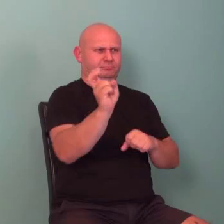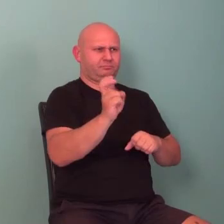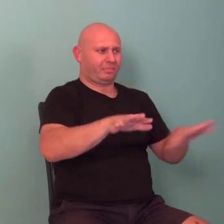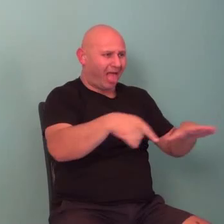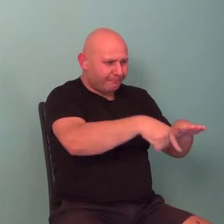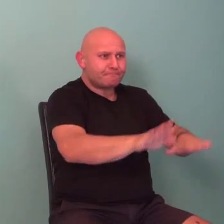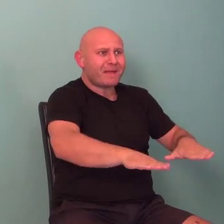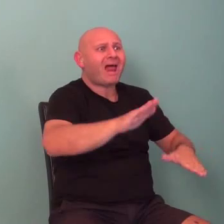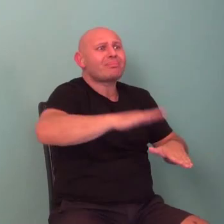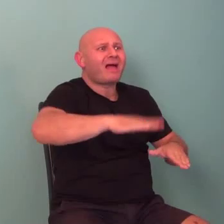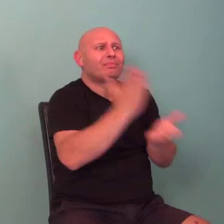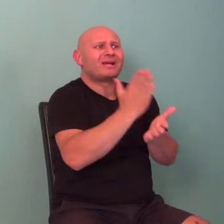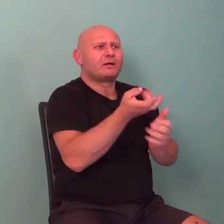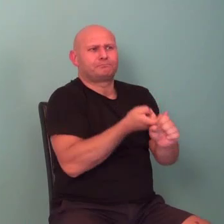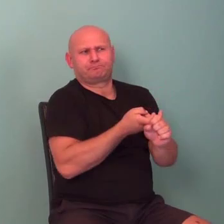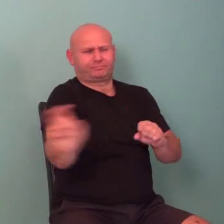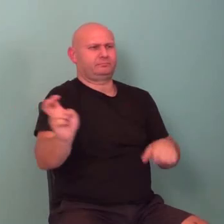Ktoś go wyrzuca z tego miejsca na parterze.